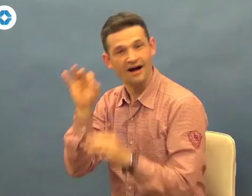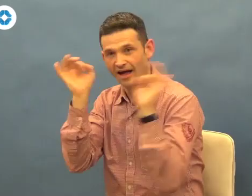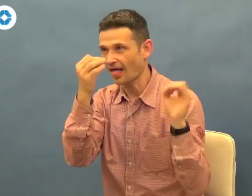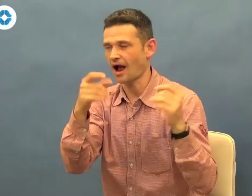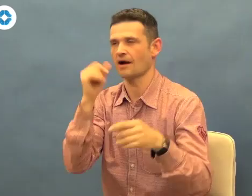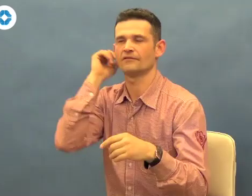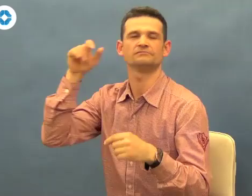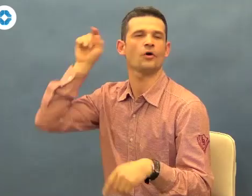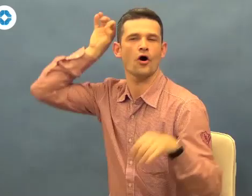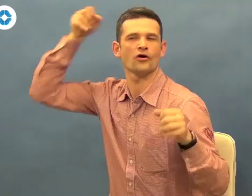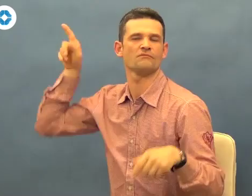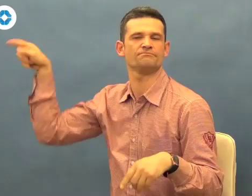Dziewczynie powiewał kucyk.